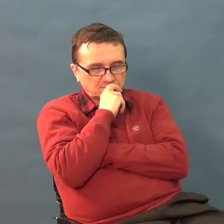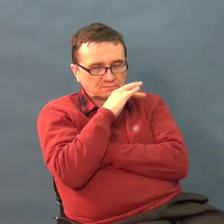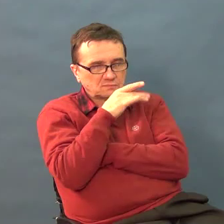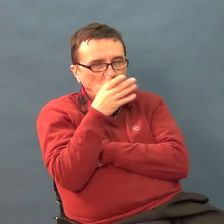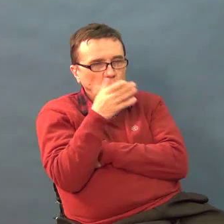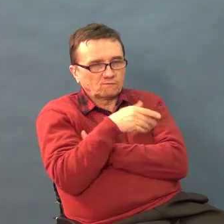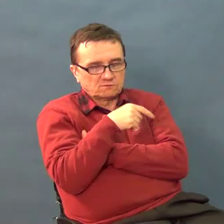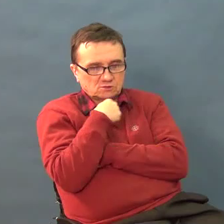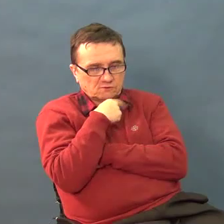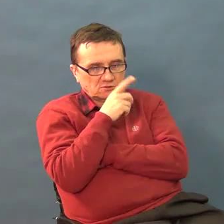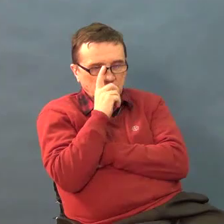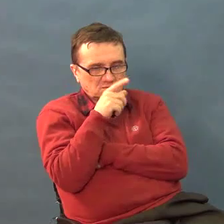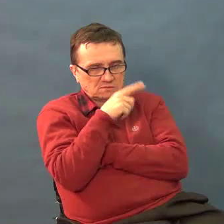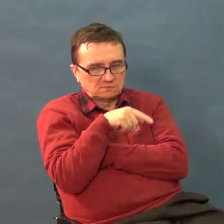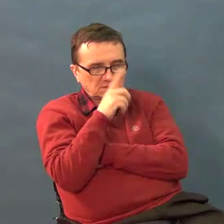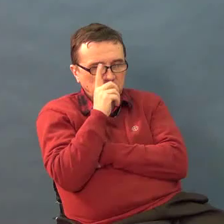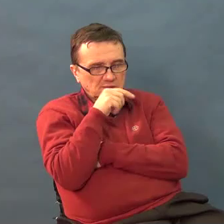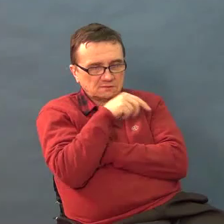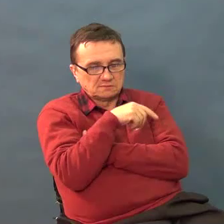Okrągły znak mówi, że trzeba być ostrożnym w tym wąwozie.